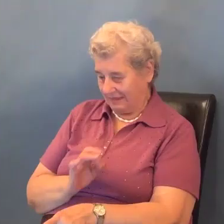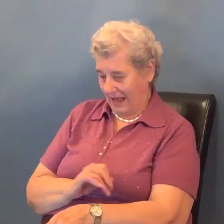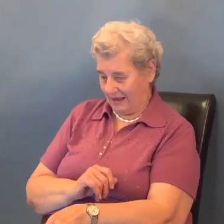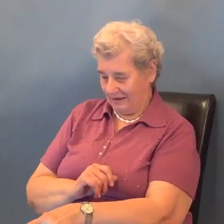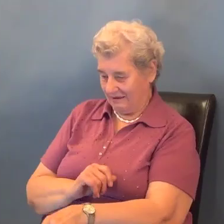Widzę.